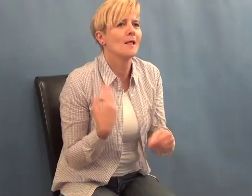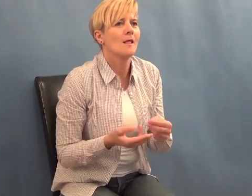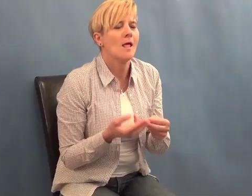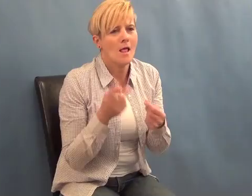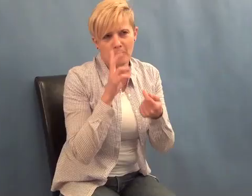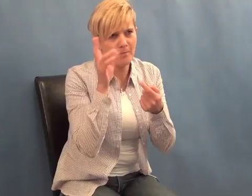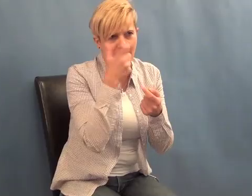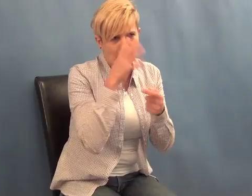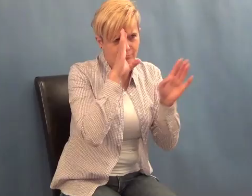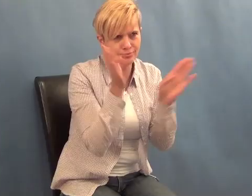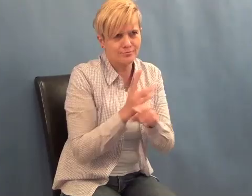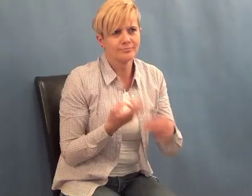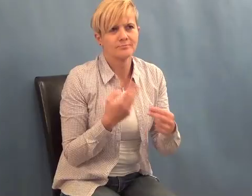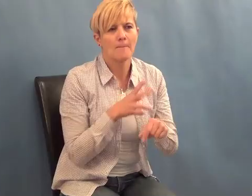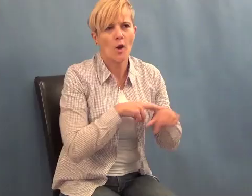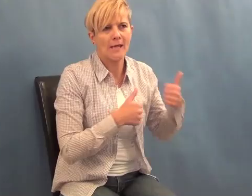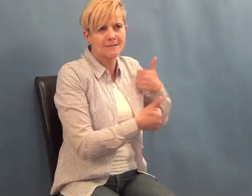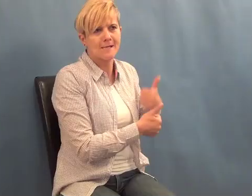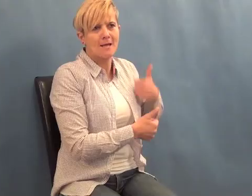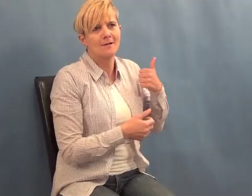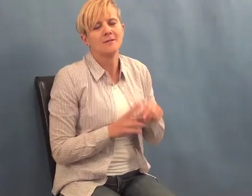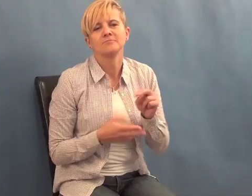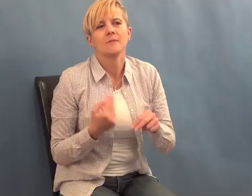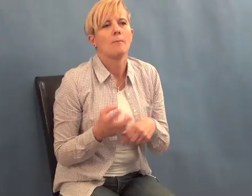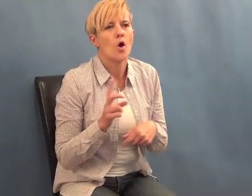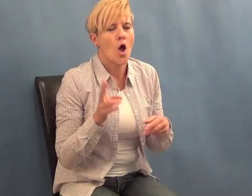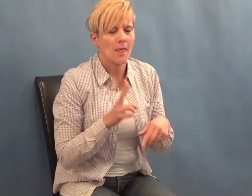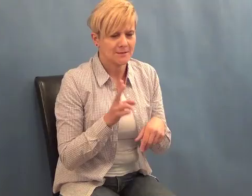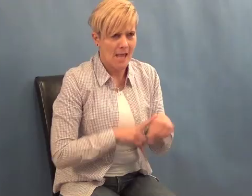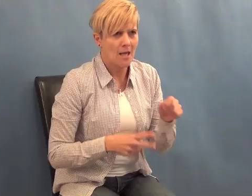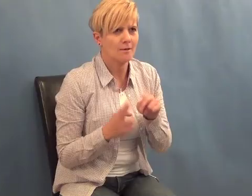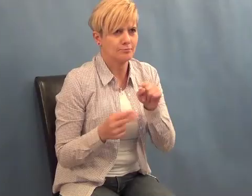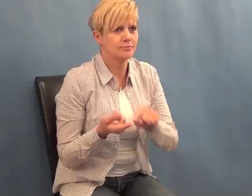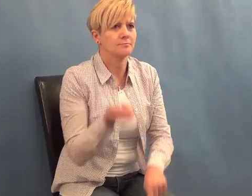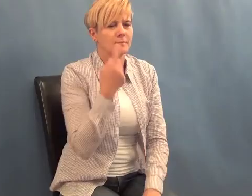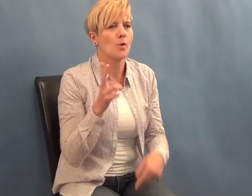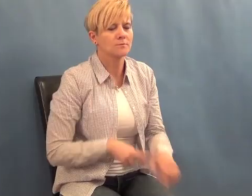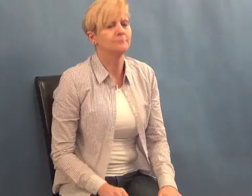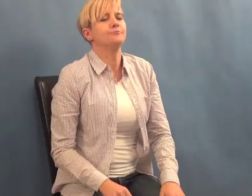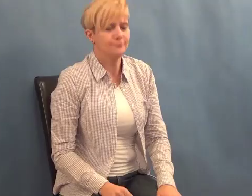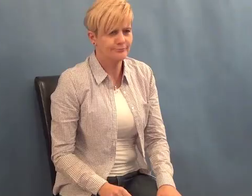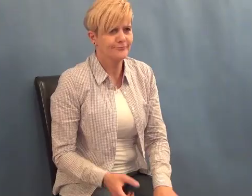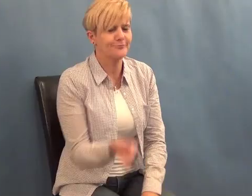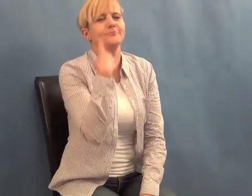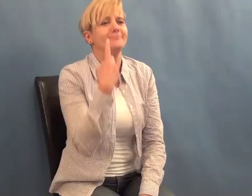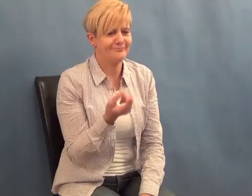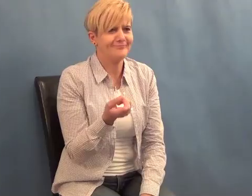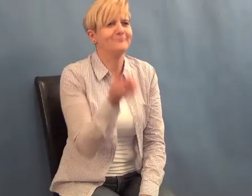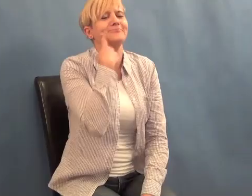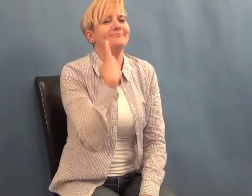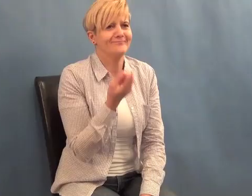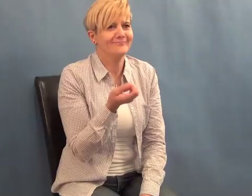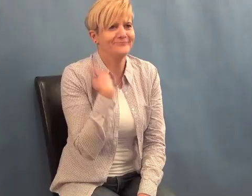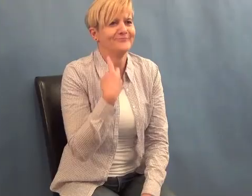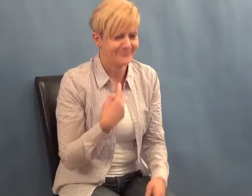Chaplin nieświadomy niczego wyrzuca coś za siebie, a policjant stoi za nim, on rzuca za siebie w policjanta, a ten dostaje w twarz, dostaje, dostaje, no.